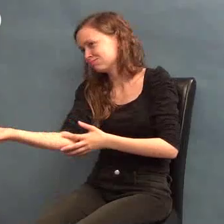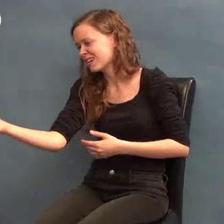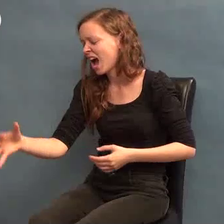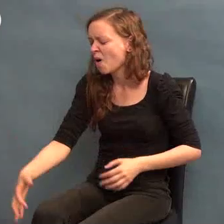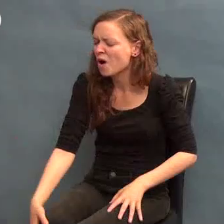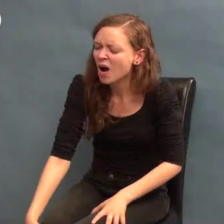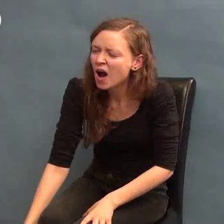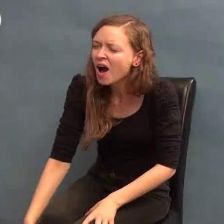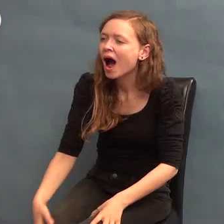Boli go noga i masuje ją.